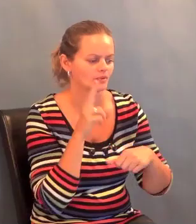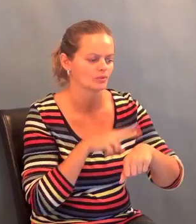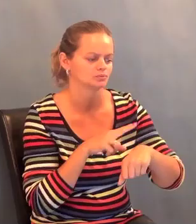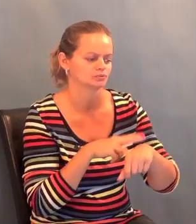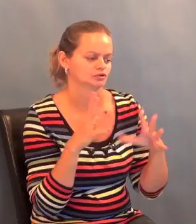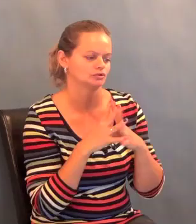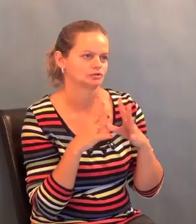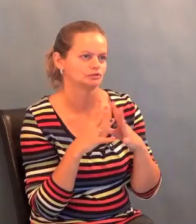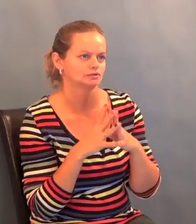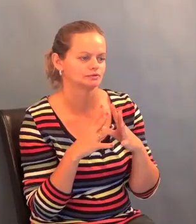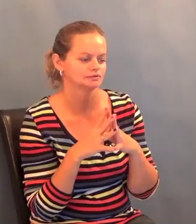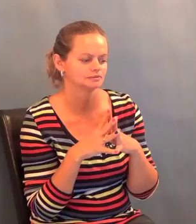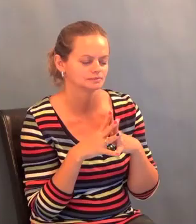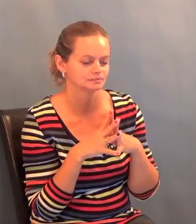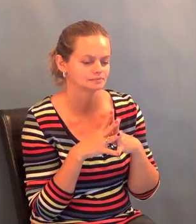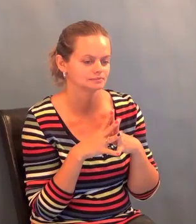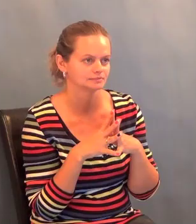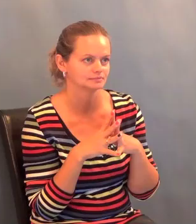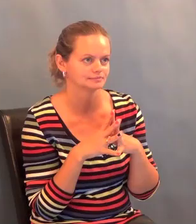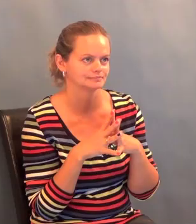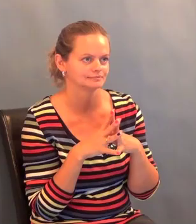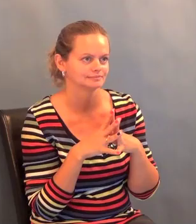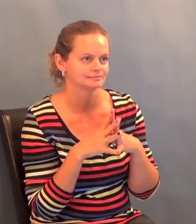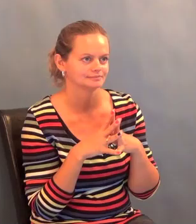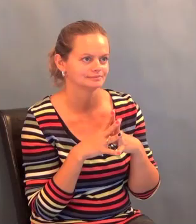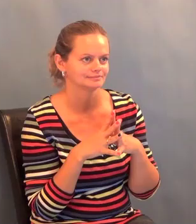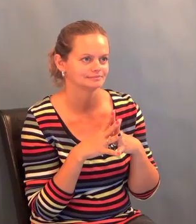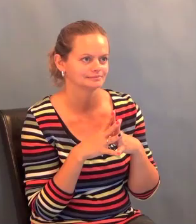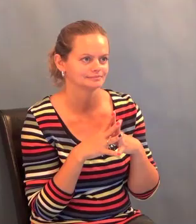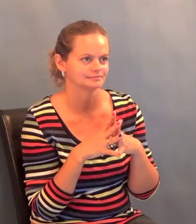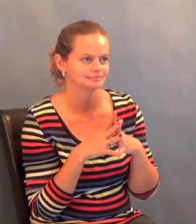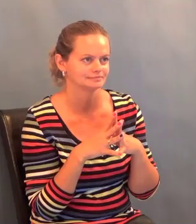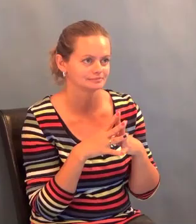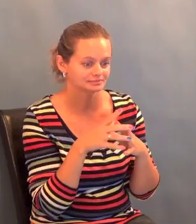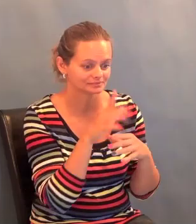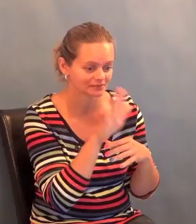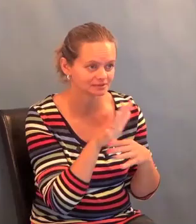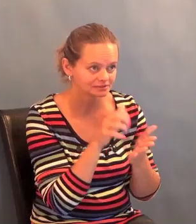Lepiej o dziesiątej.